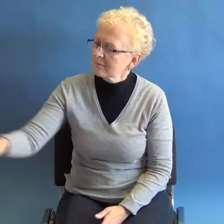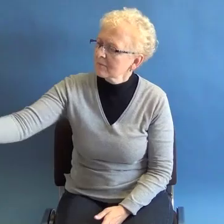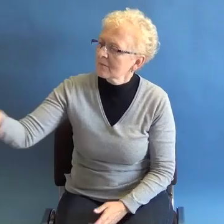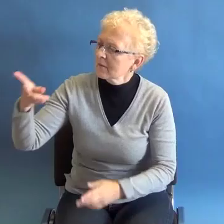Zależy.